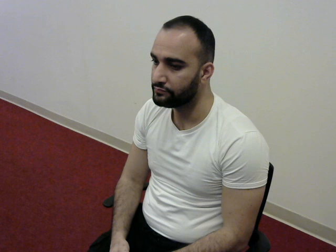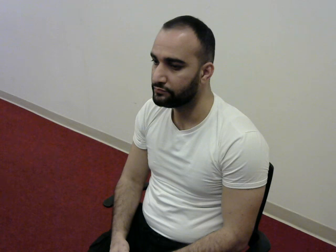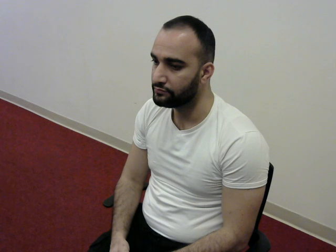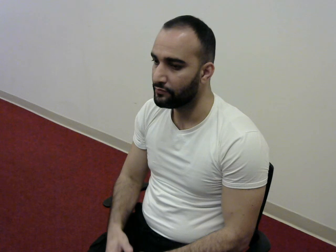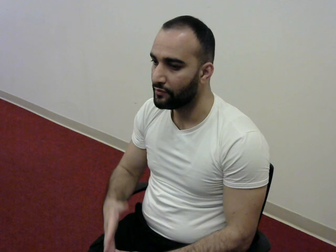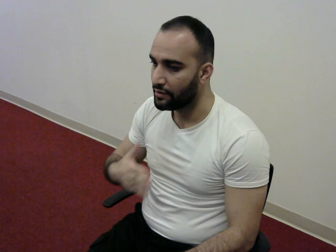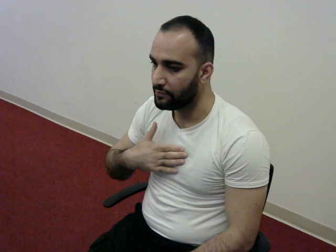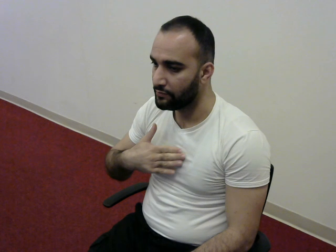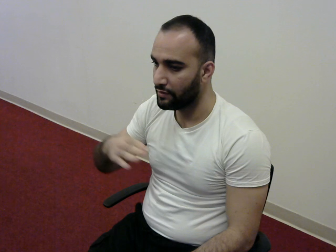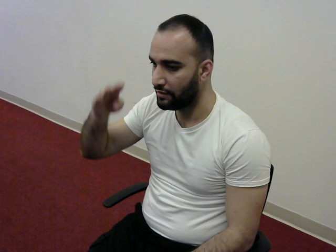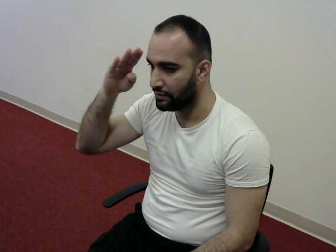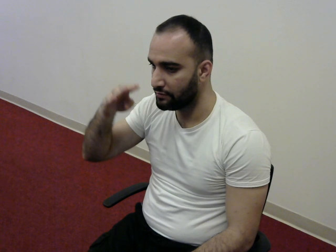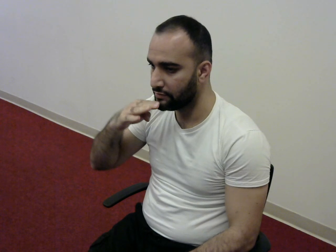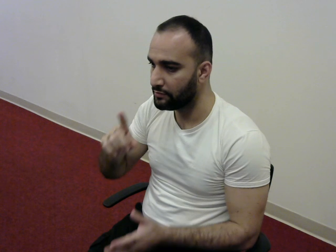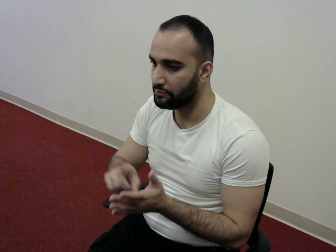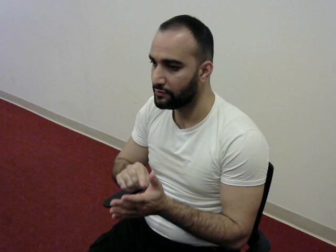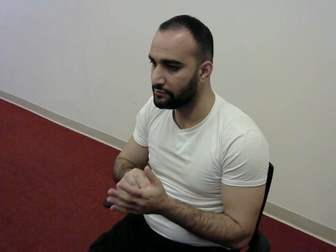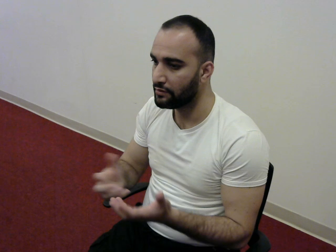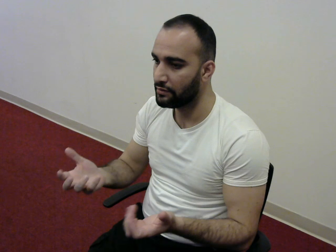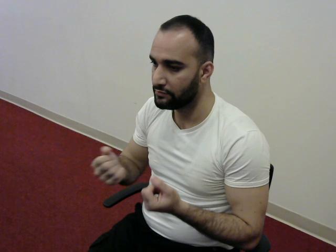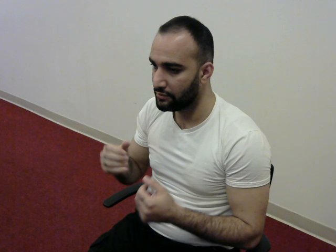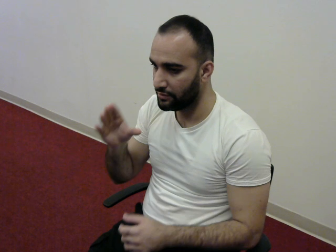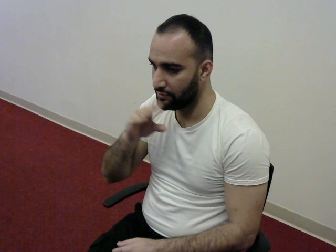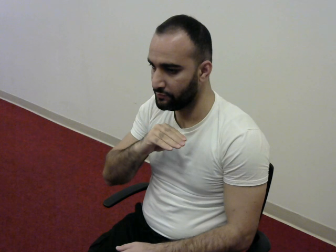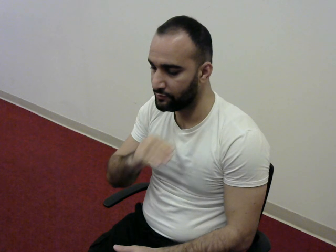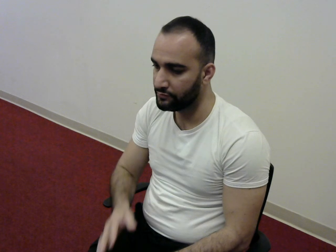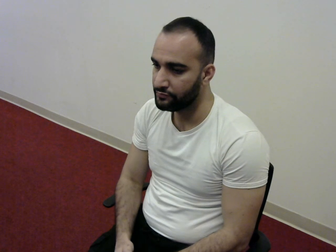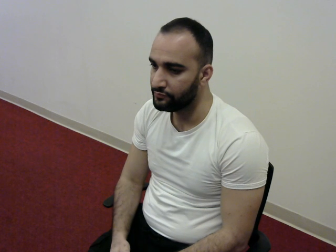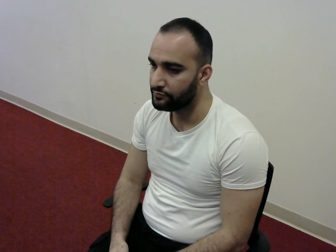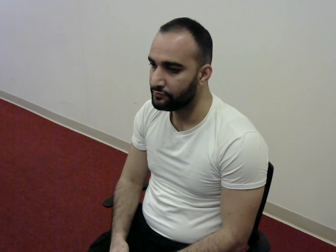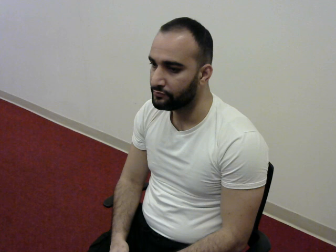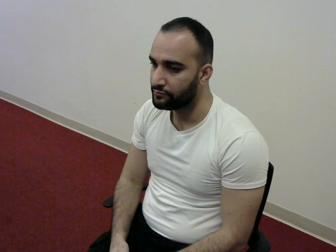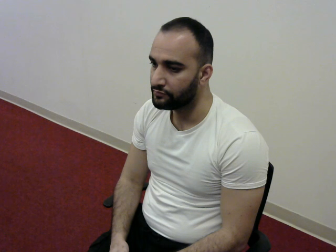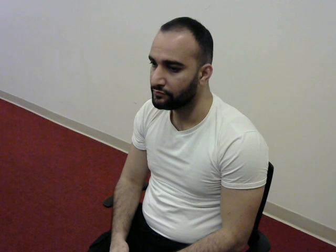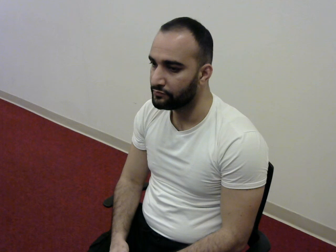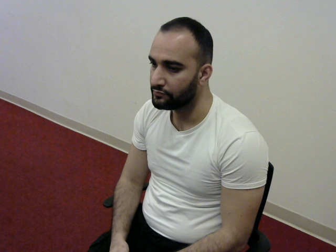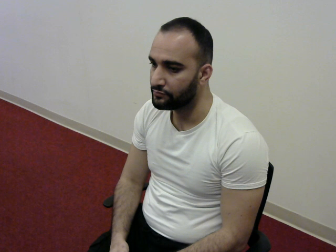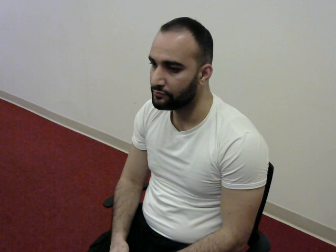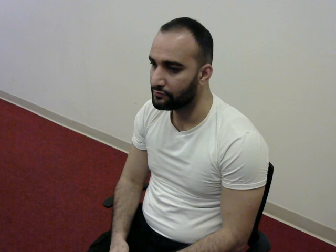Mən atamın pensiyasını ala bilərəm?